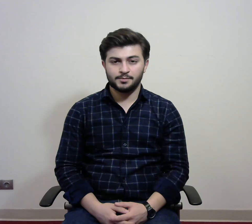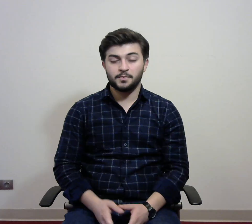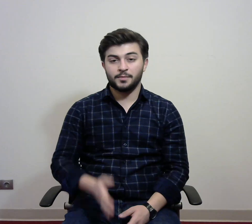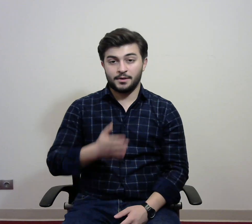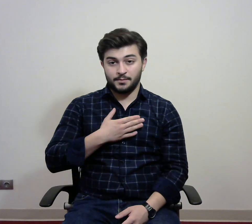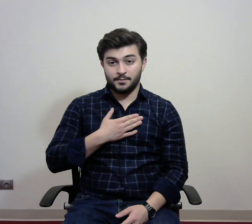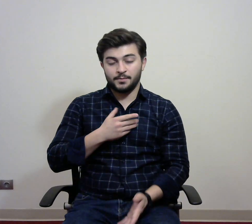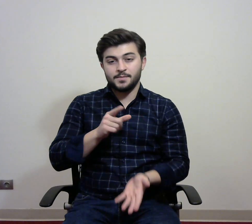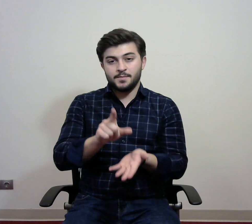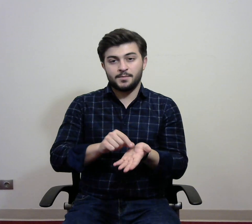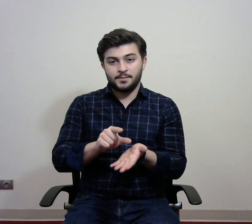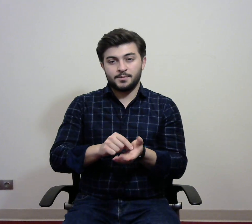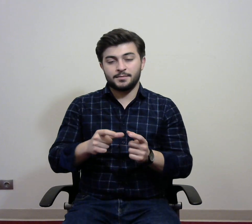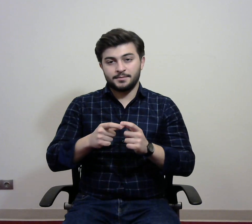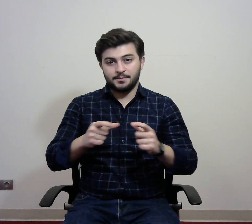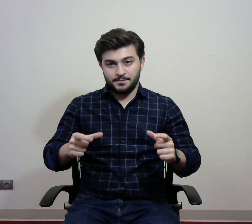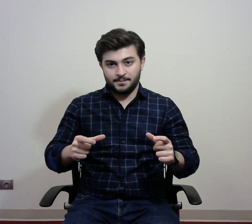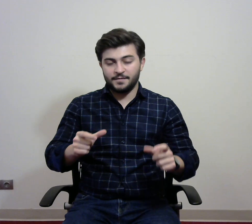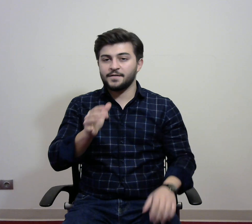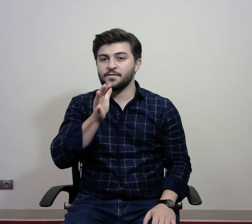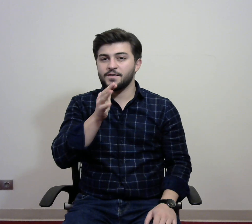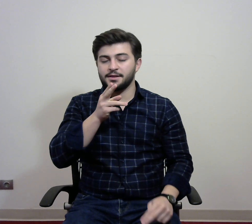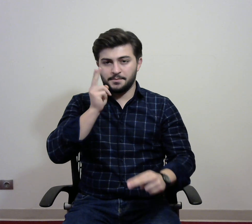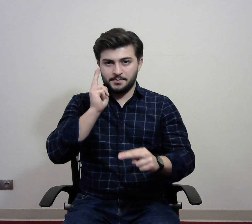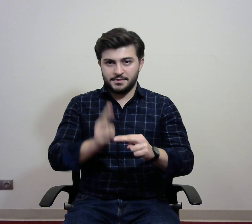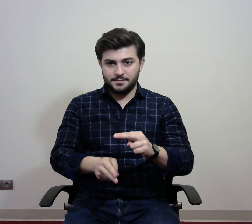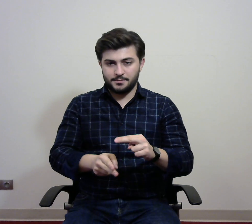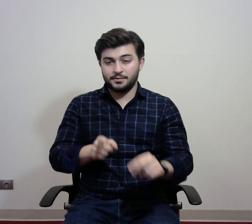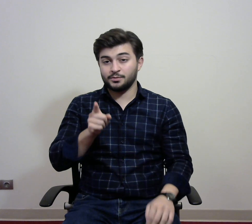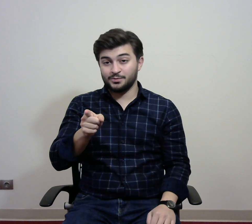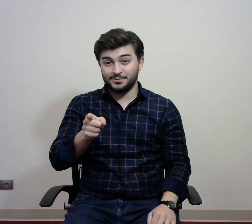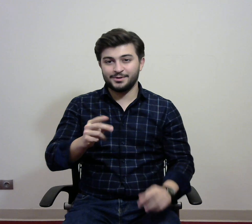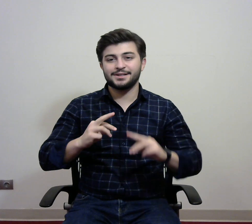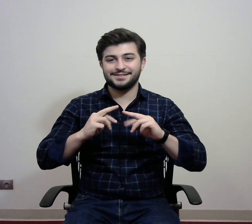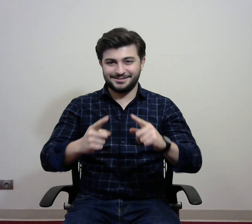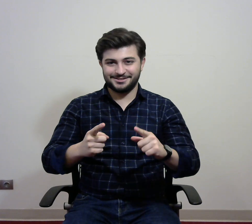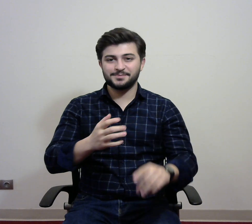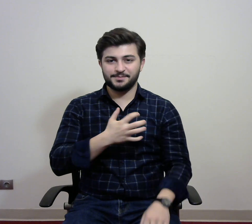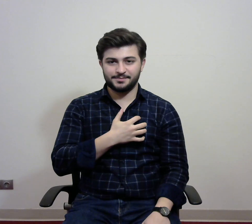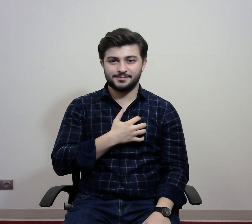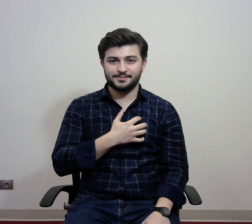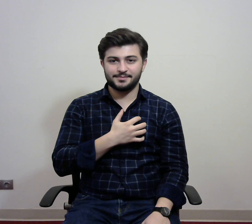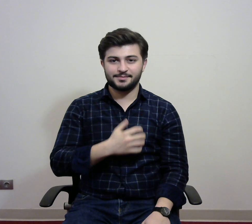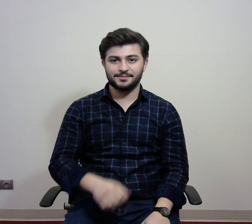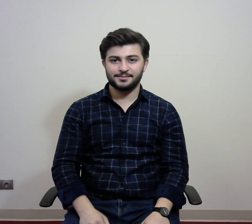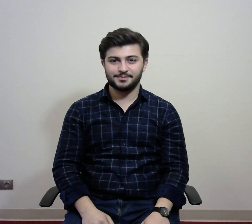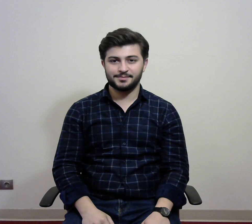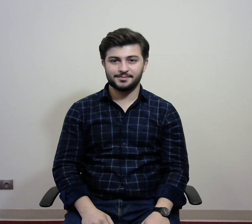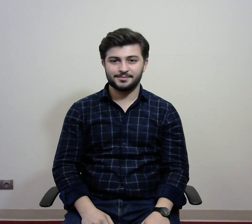Mənim pensiya kartımın müddəti bitib, onu dəyişmək istəyirəm